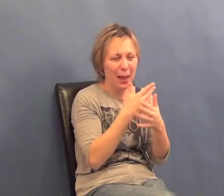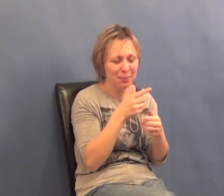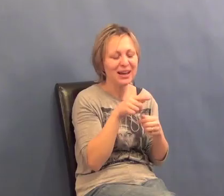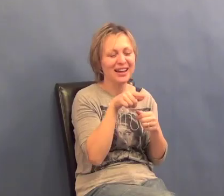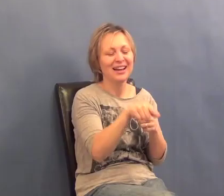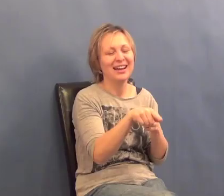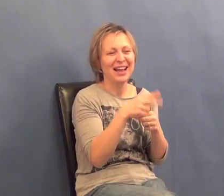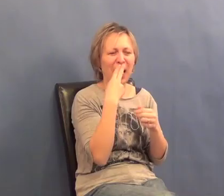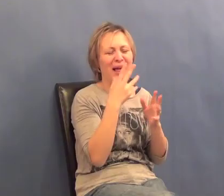Czyli tak się go miga.